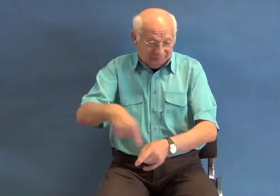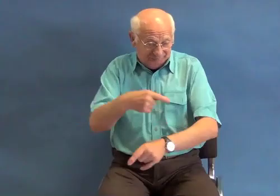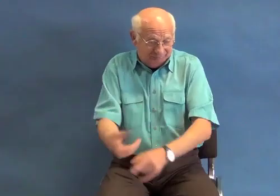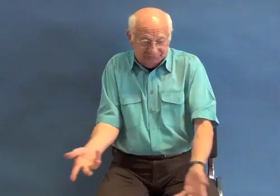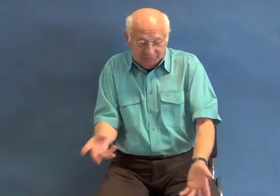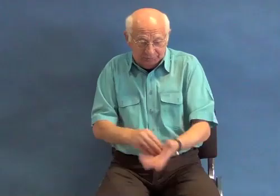Jest zakaz.